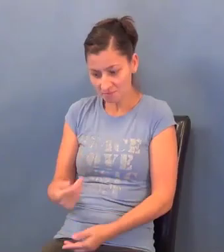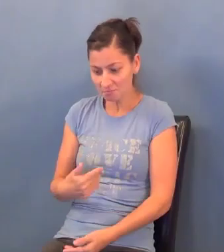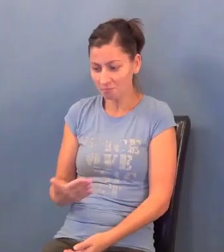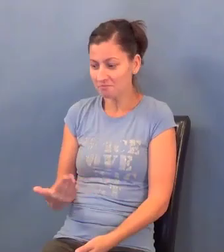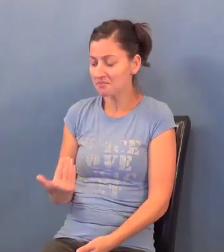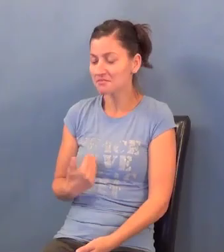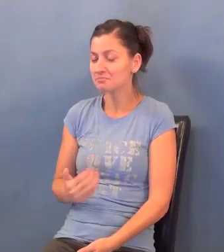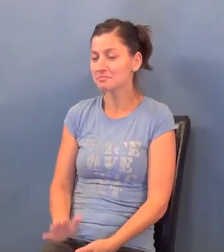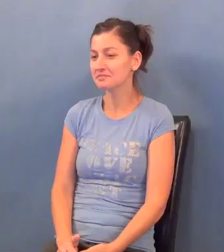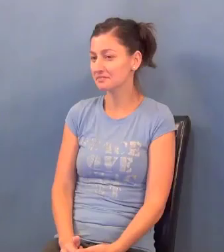Ja nie wiem, nie znam.